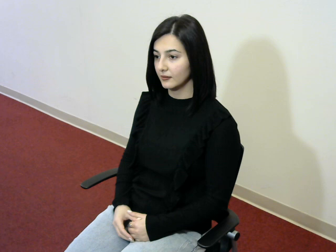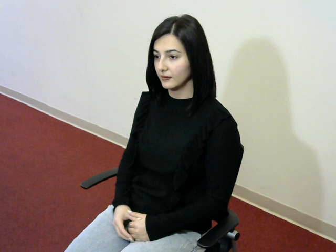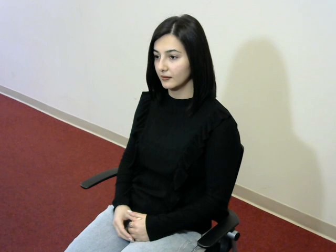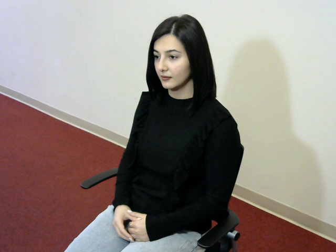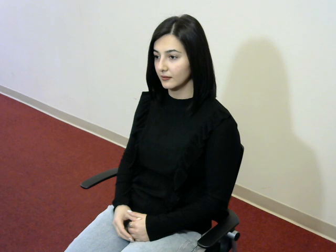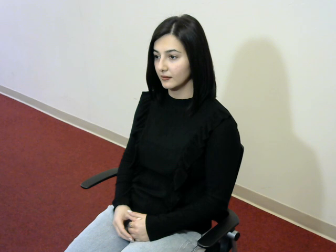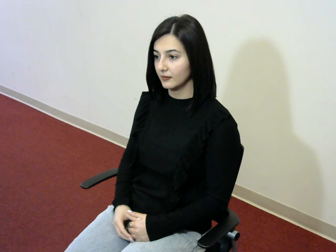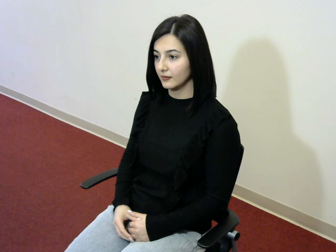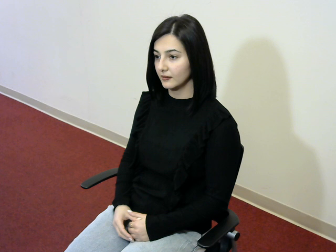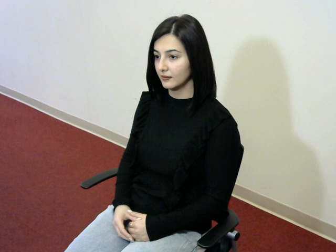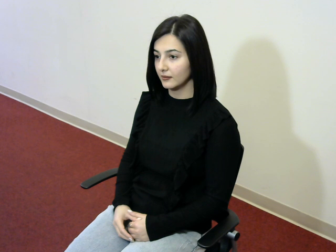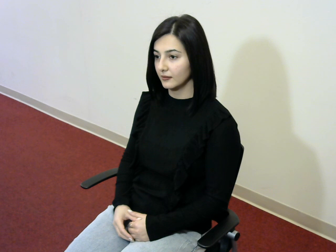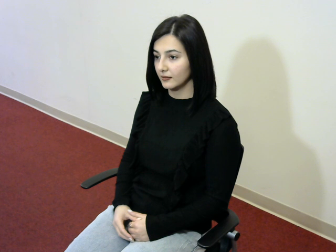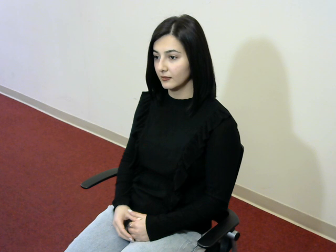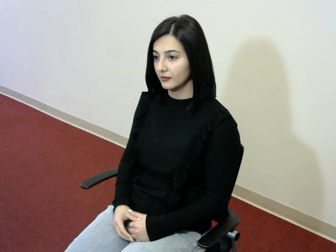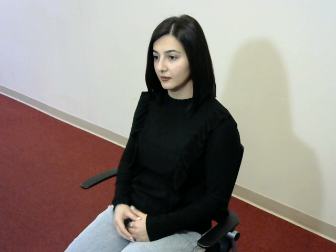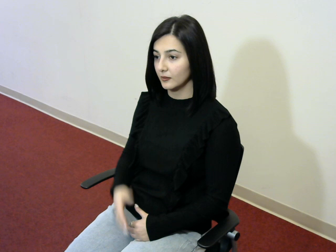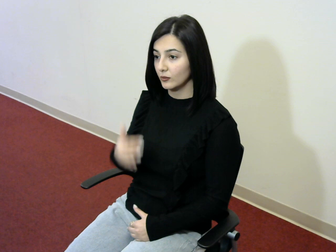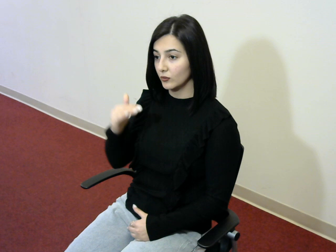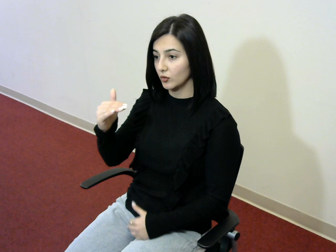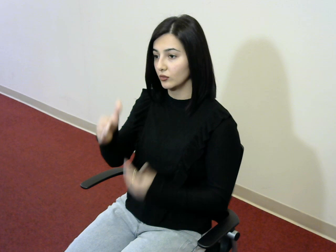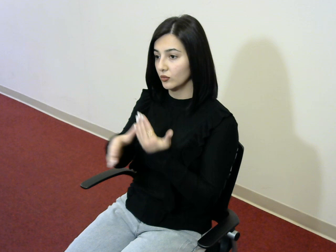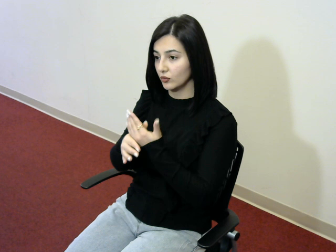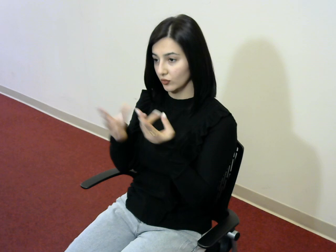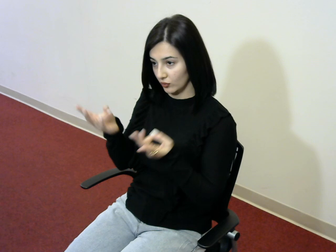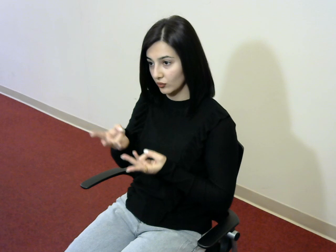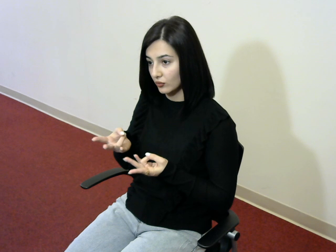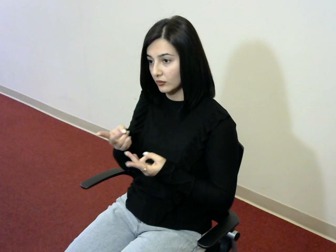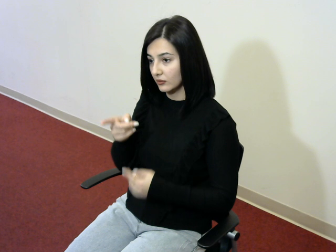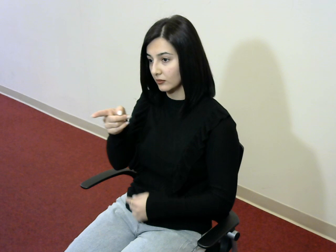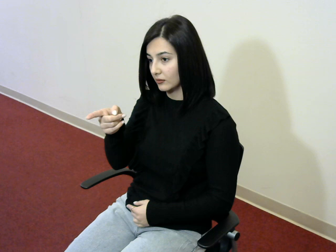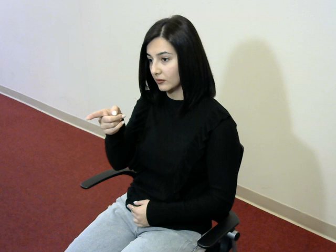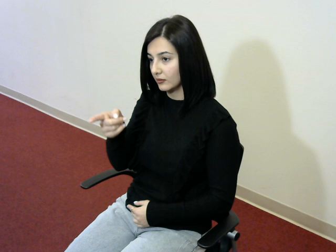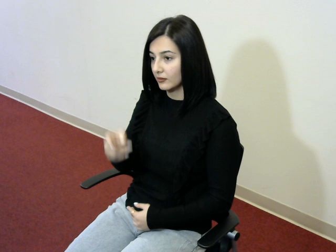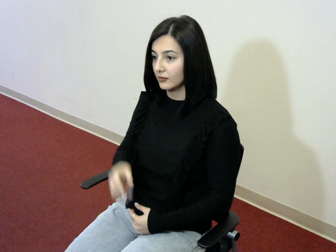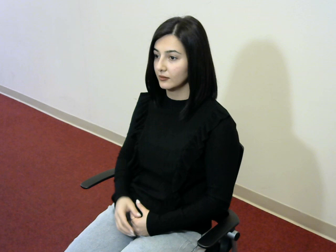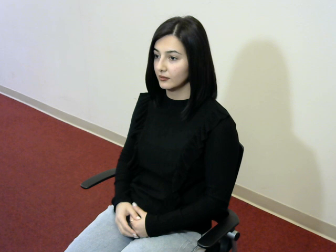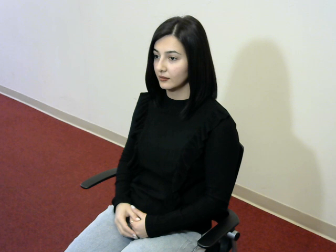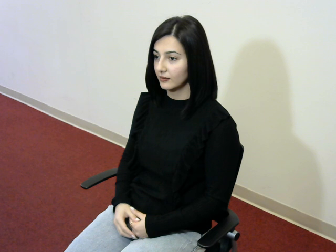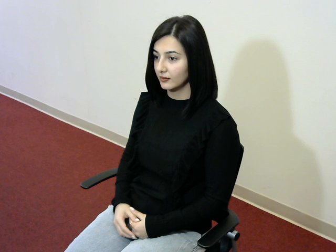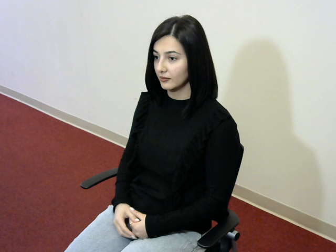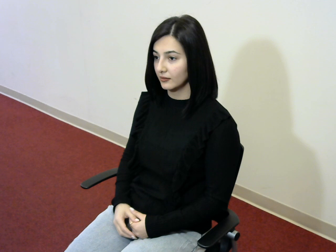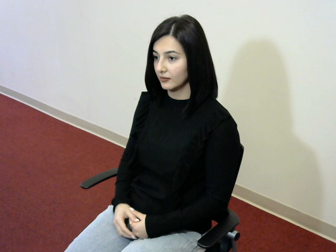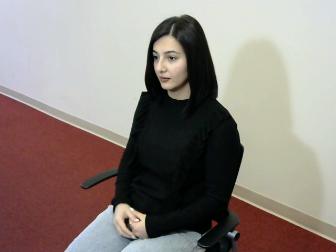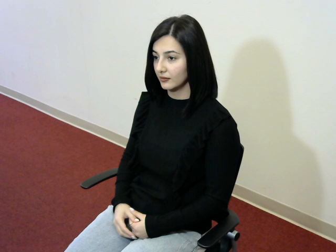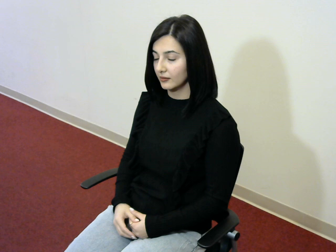Sizə kömək lazımdır mı?